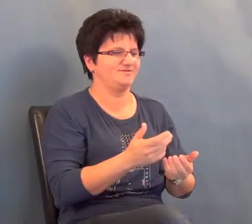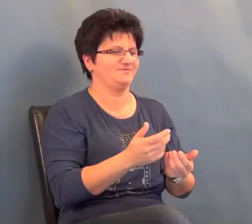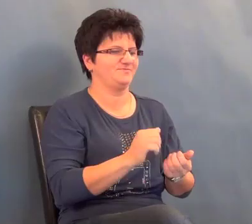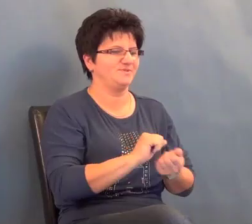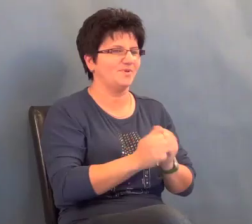Pozostaje zmienić.